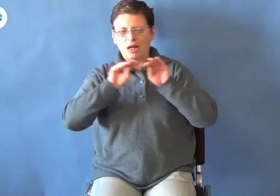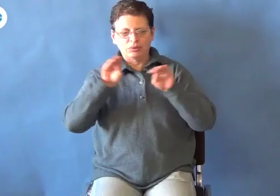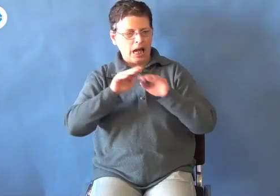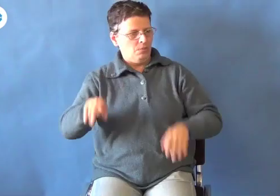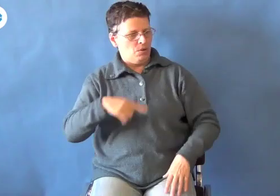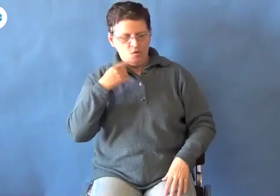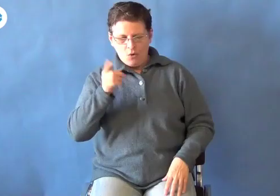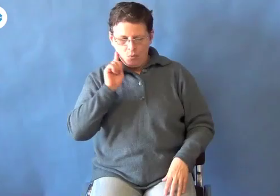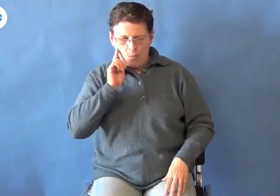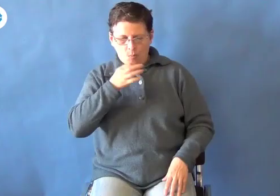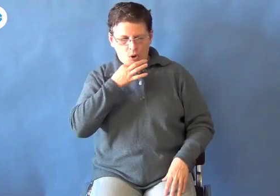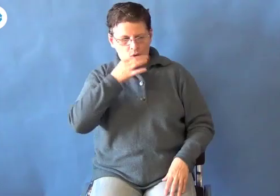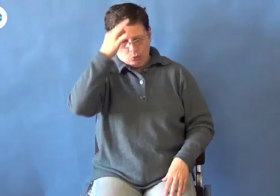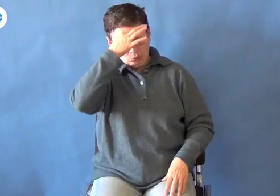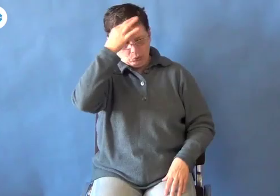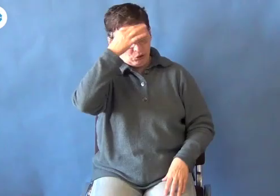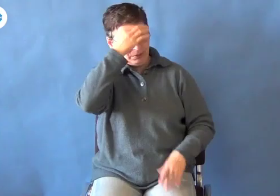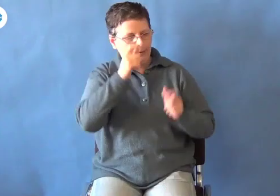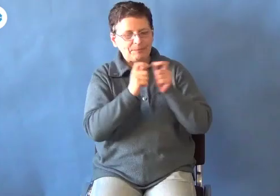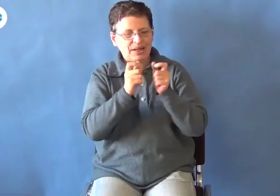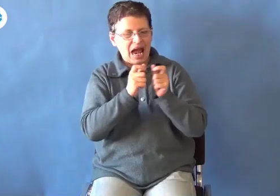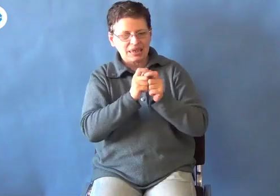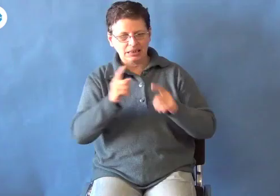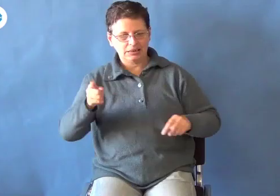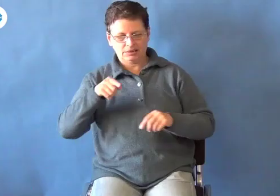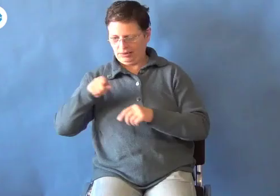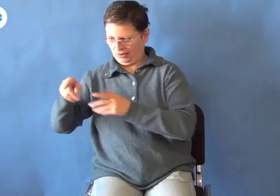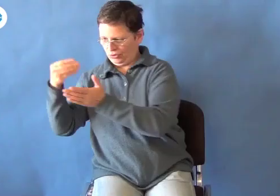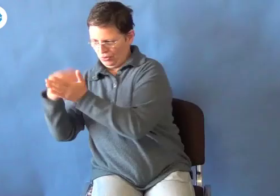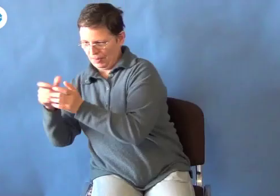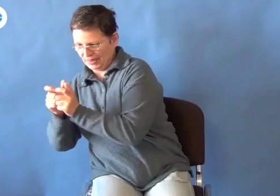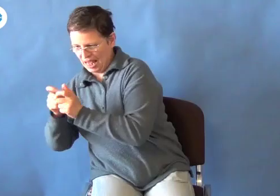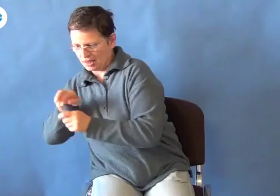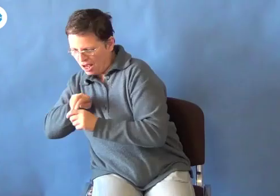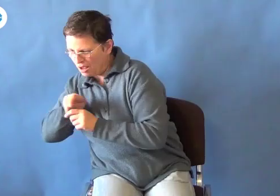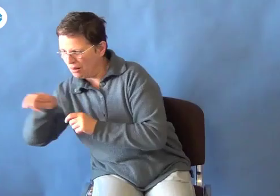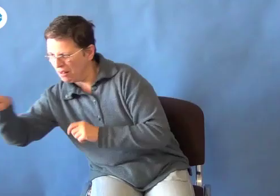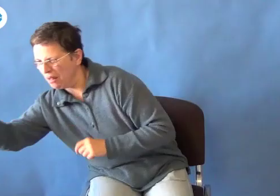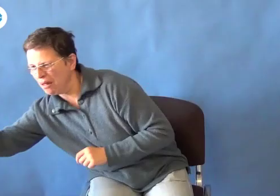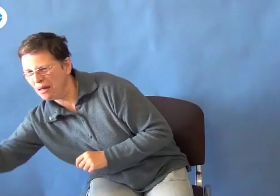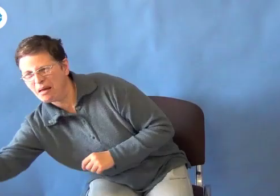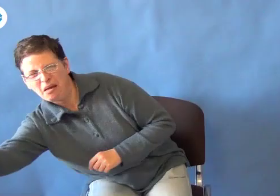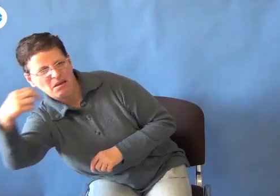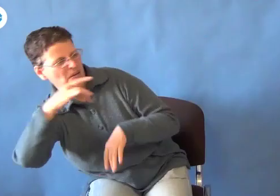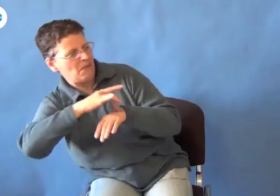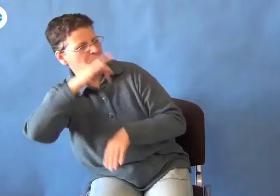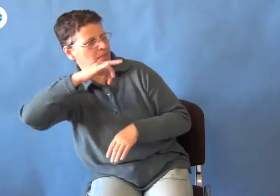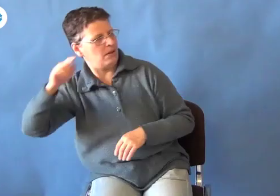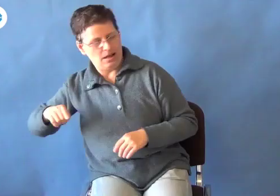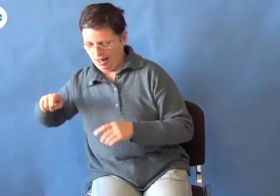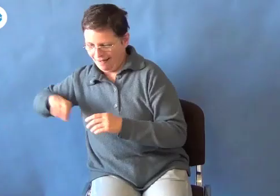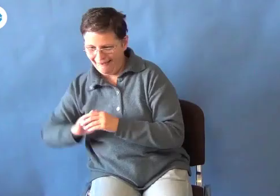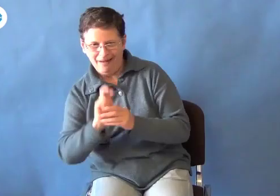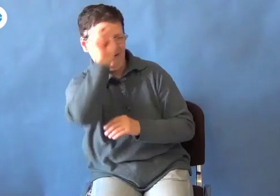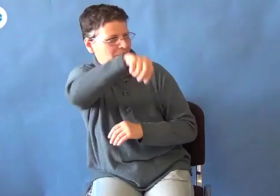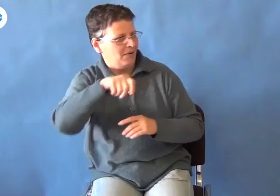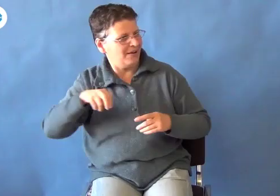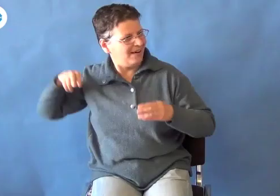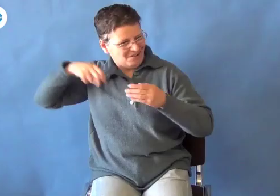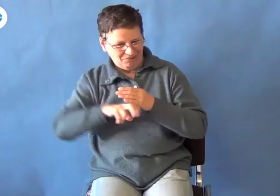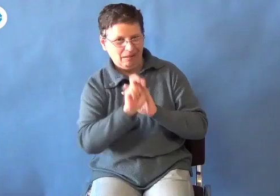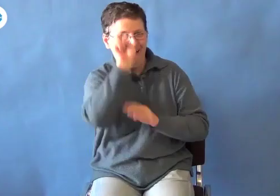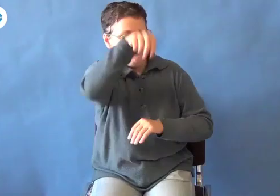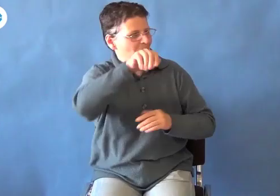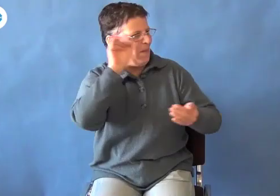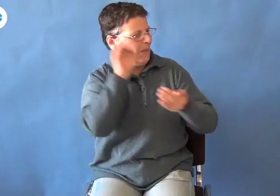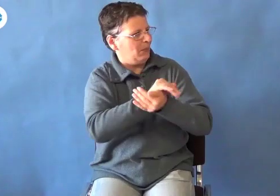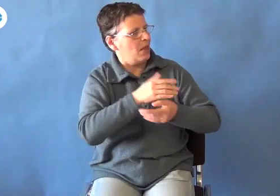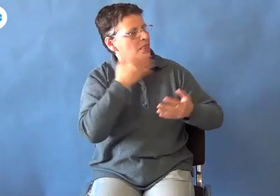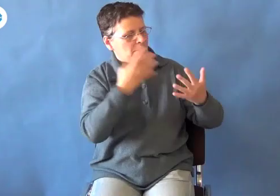Nauczycielka opowiadała, jak młody głupi chłopiec kupił bilet i poszedł na peron skrótem zamiast przejściem.